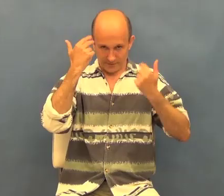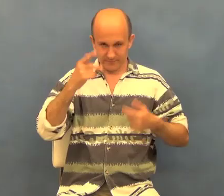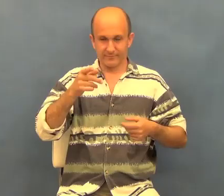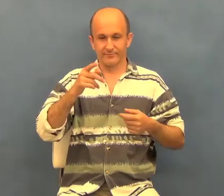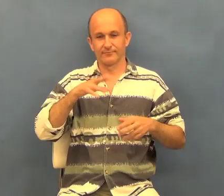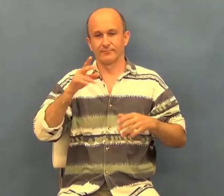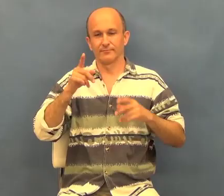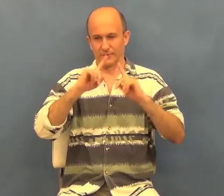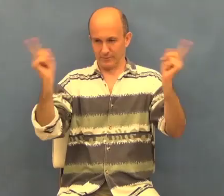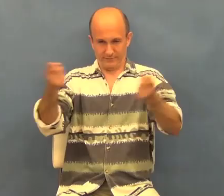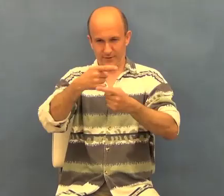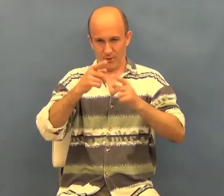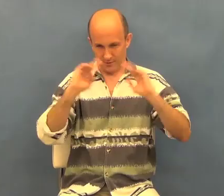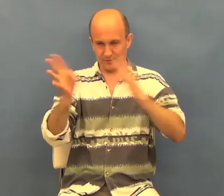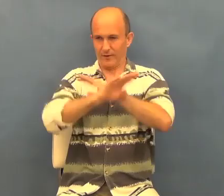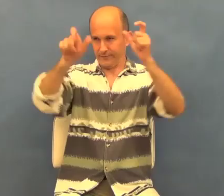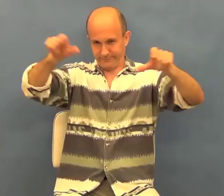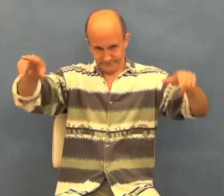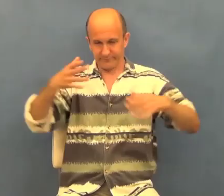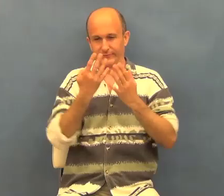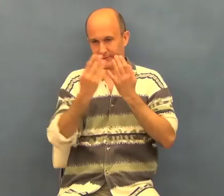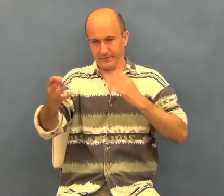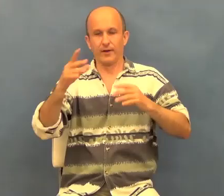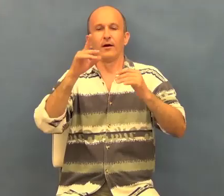Jest zając i jest ogród, drzewa są poustawiane w rząd.